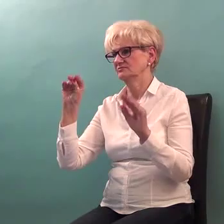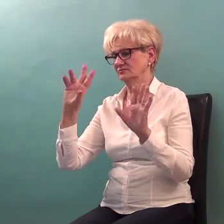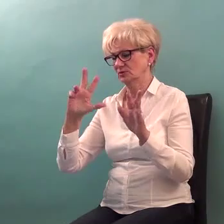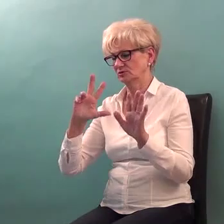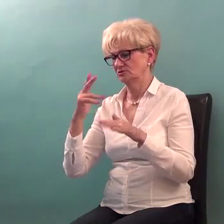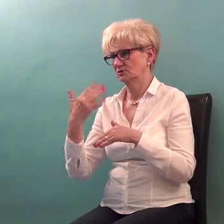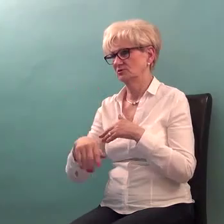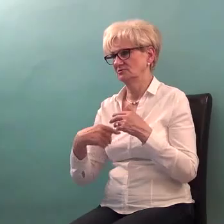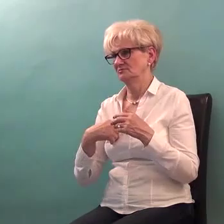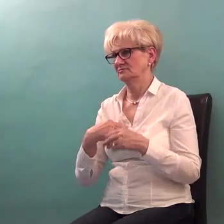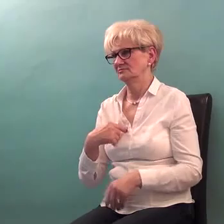O ósmej kończę.